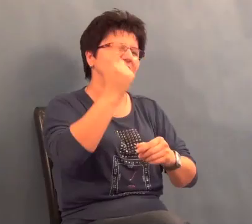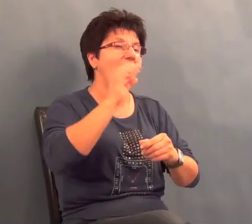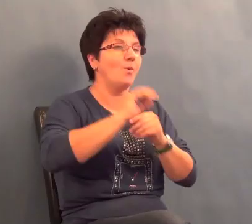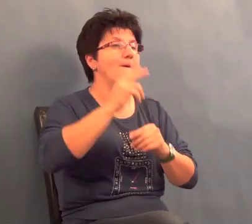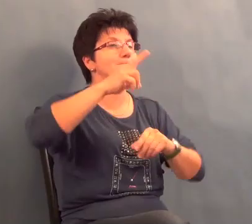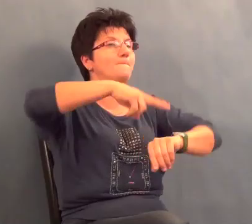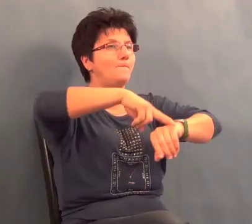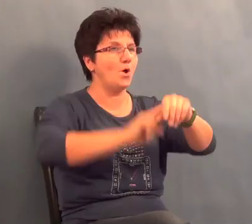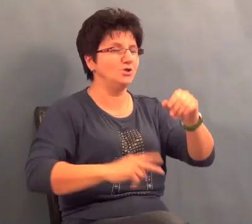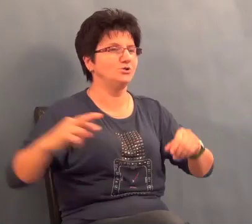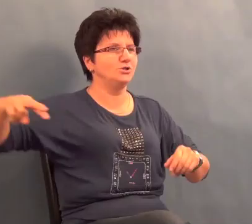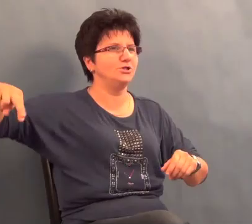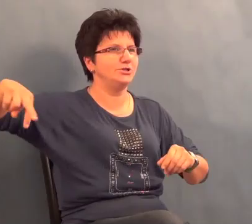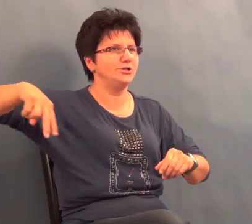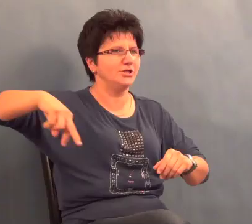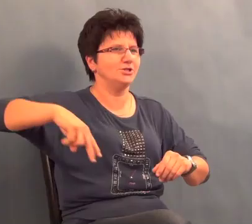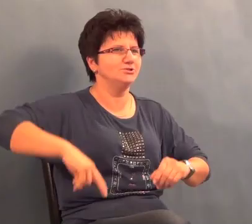I akurat podchodzi policjant.